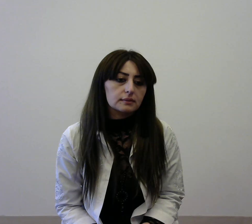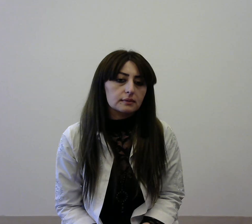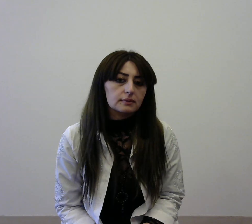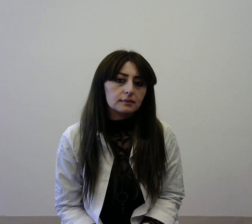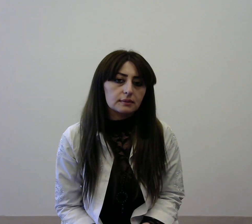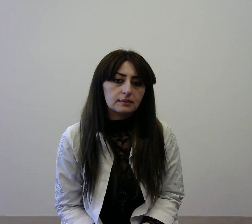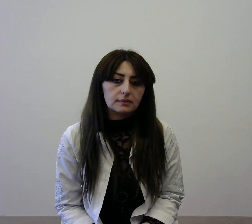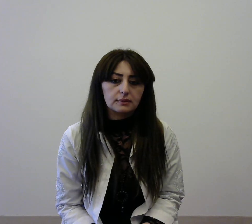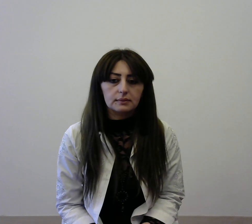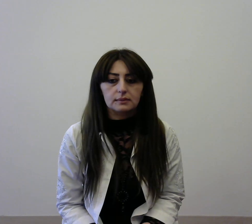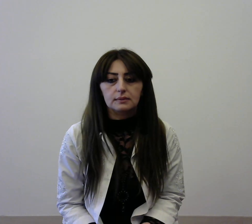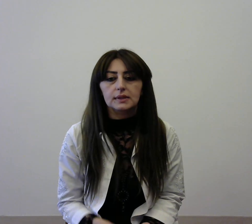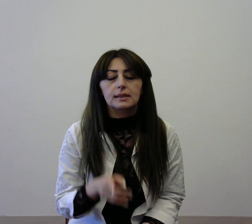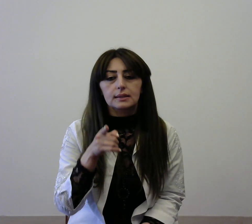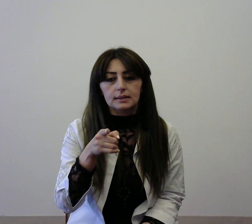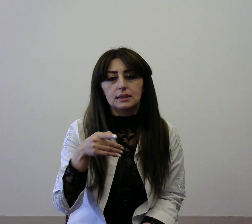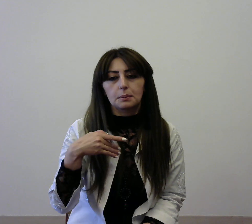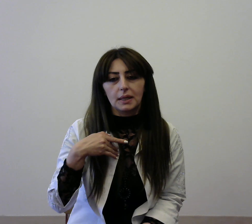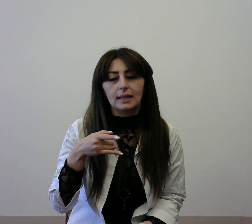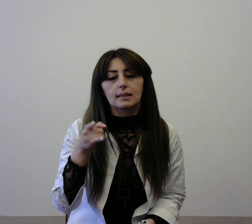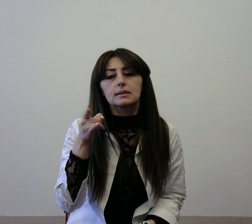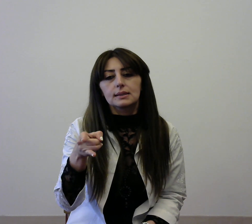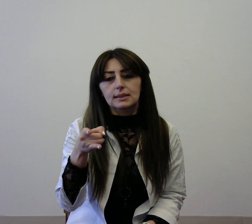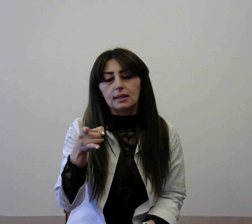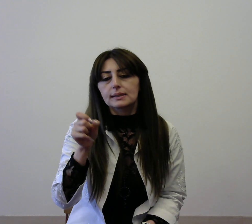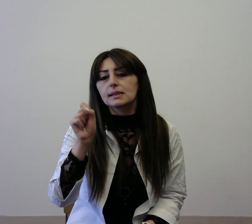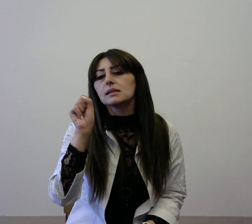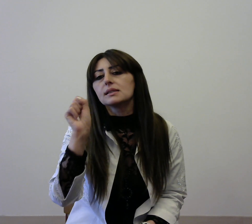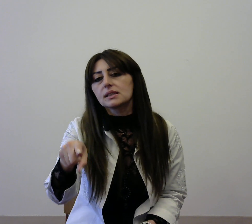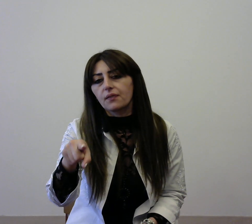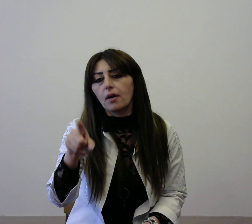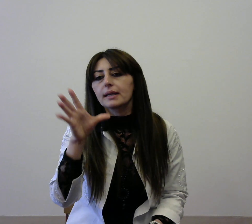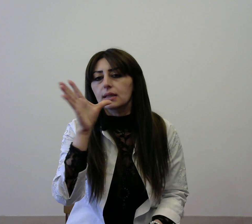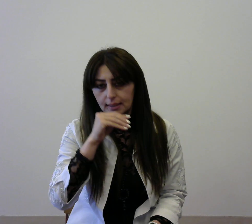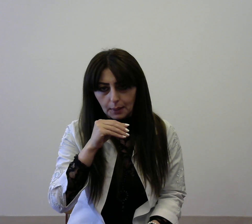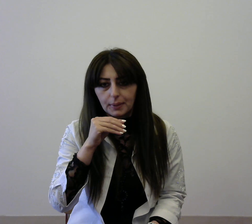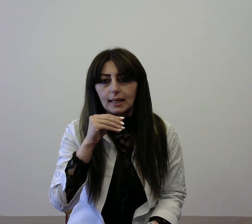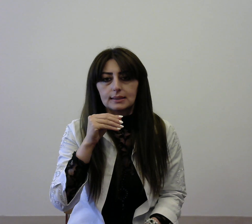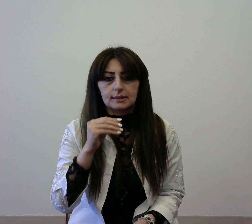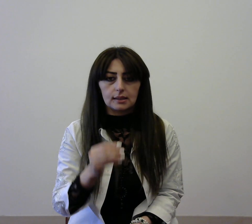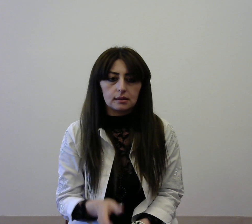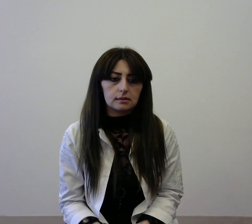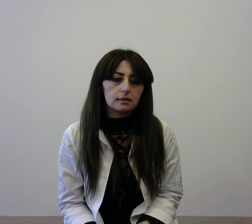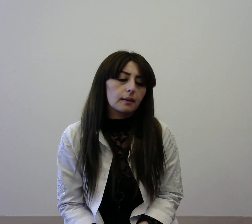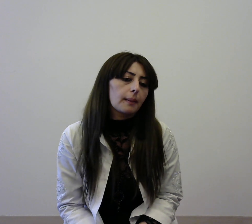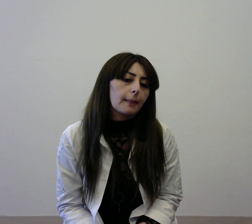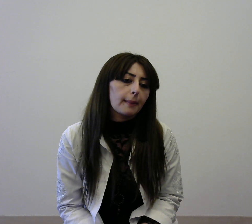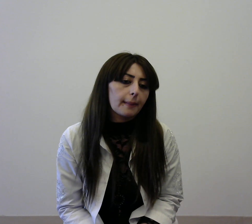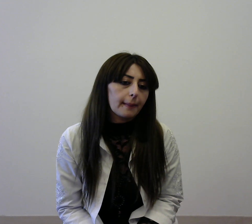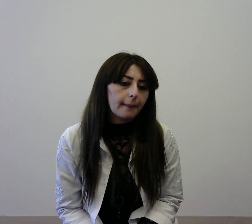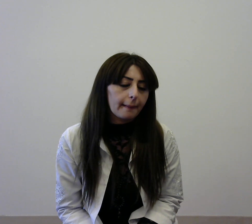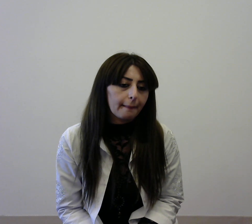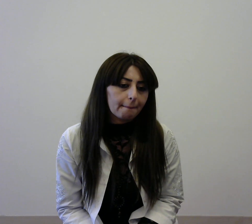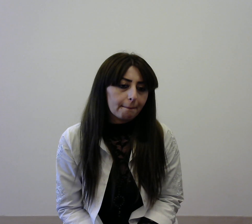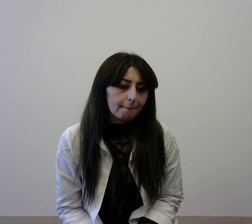Siz mənə taksi sifariş edə bilərsinizmi?